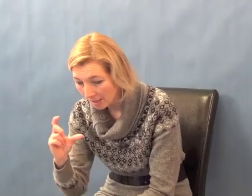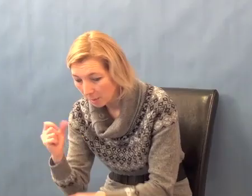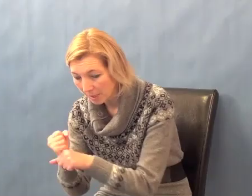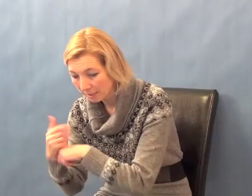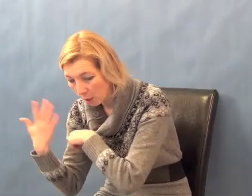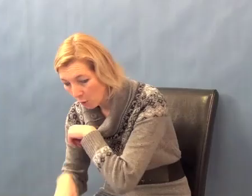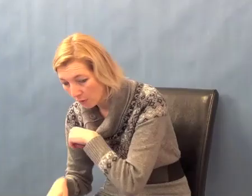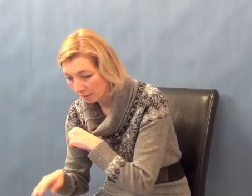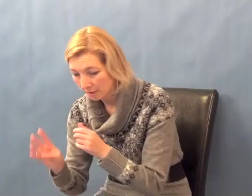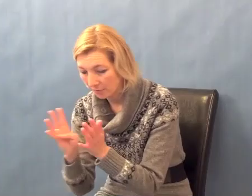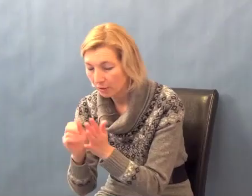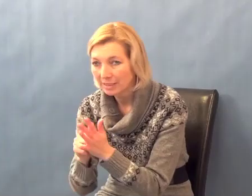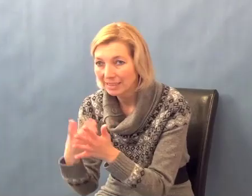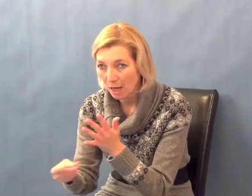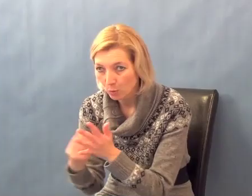W czwartek po pracy o 19:16.